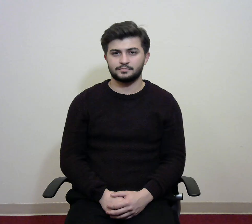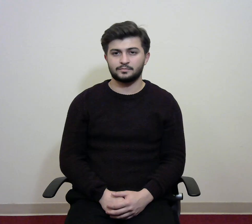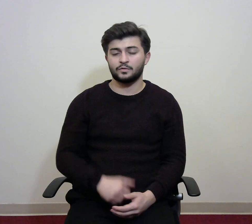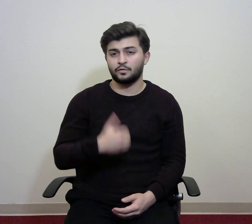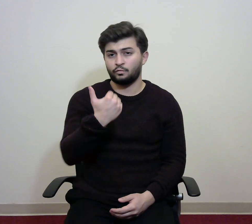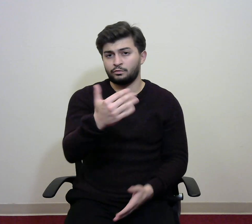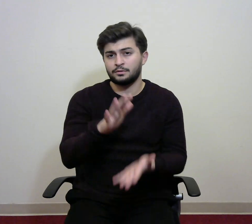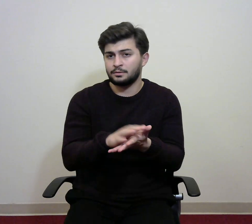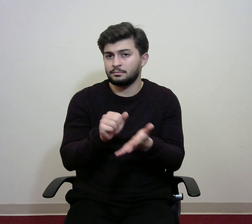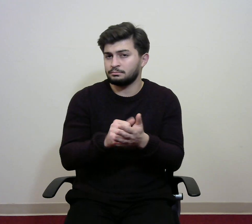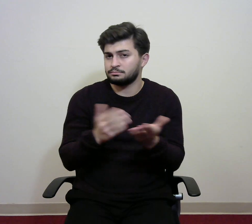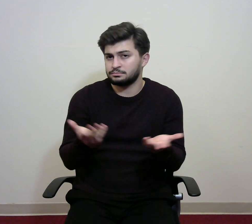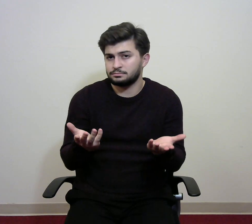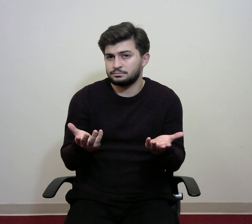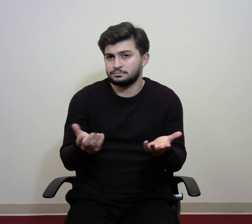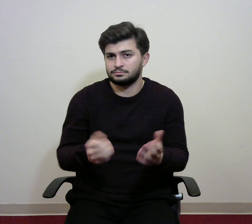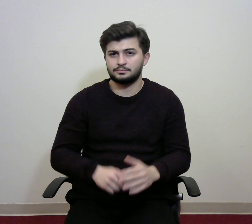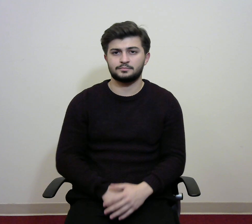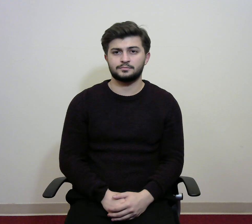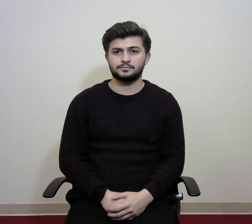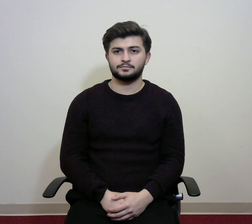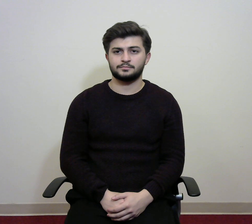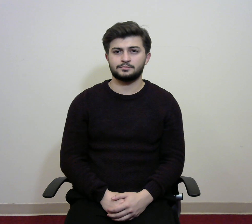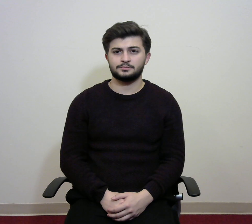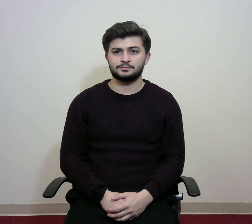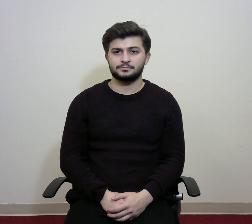Sənin ləqəbin nədir?